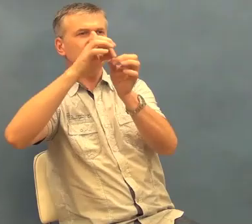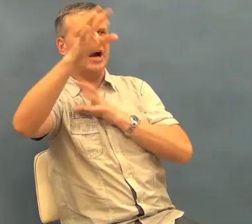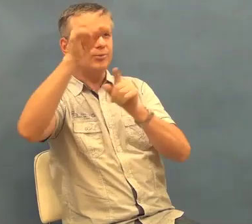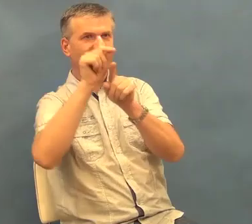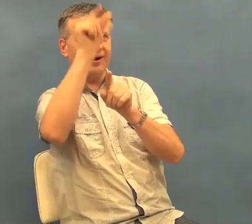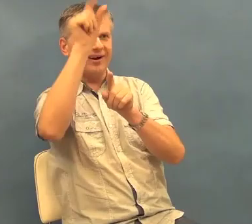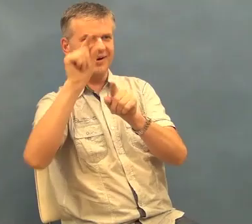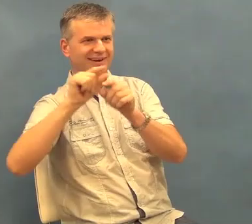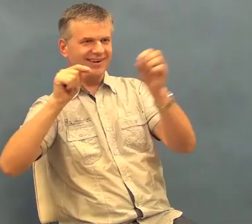W kształcie strzałek.